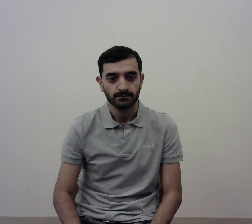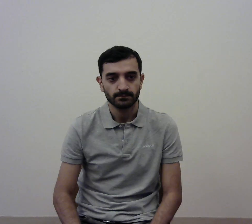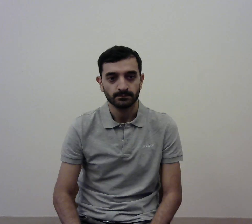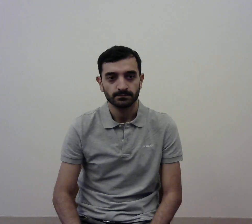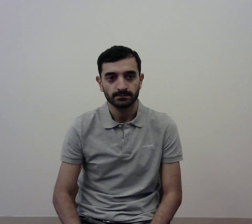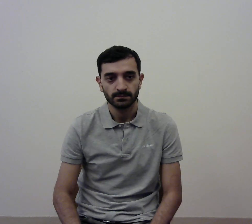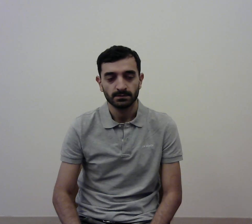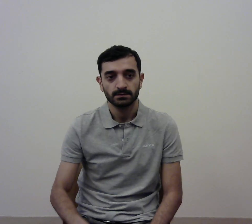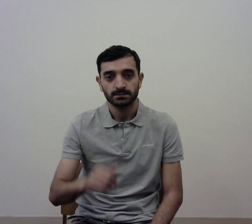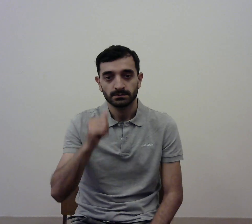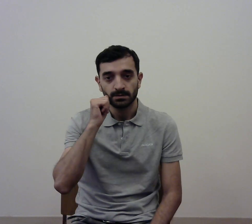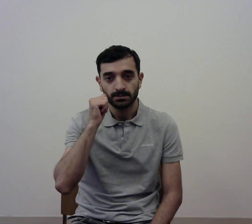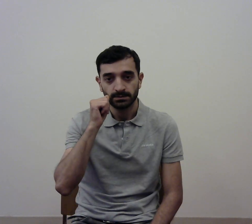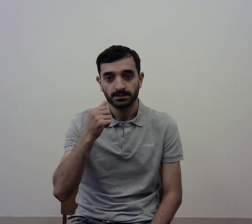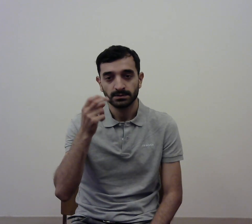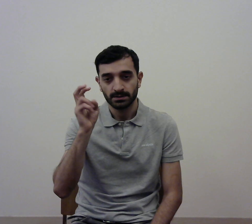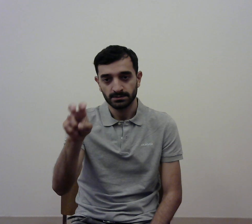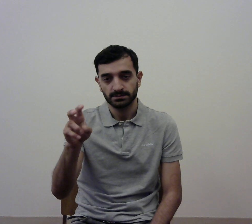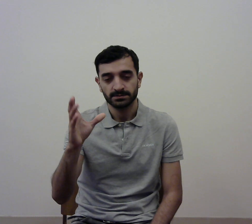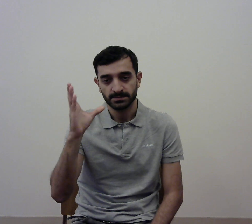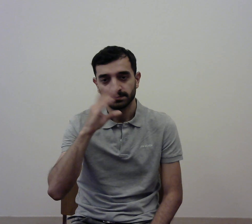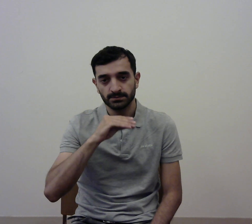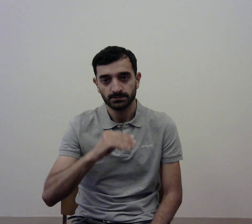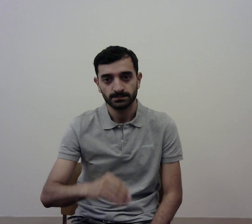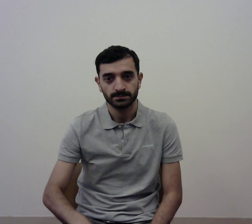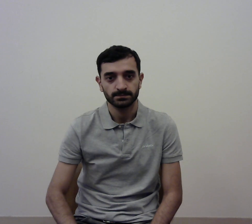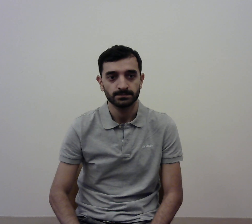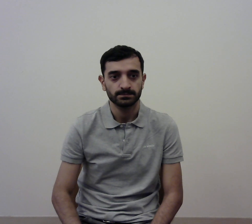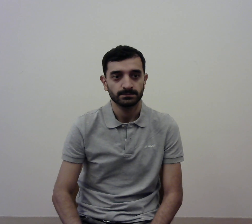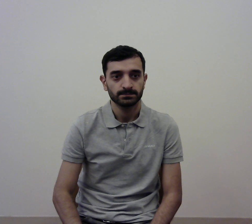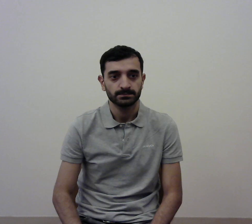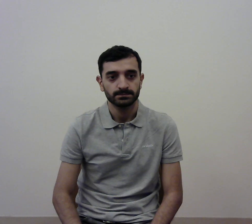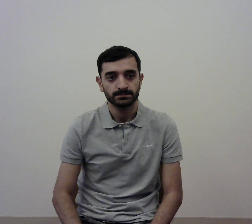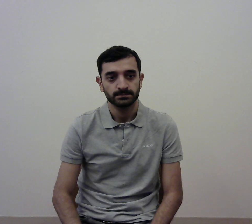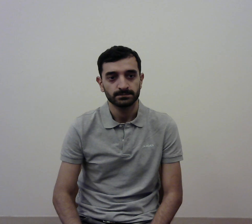Sabah gələ bilərəmmi?